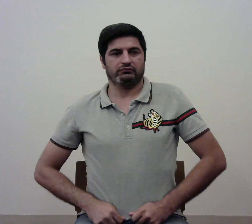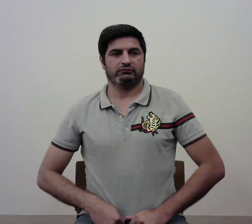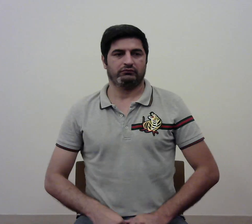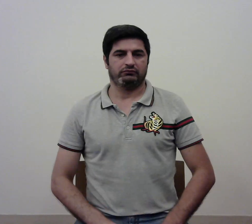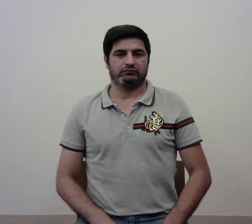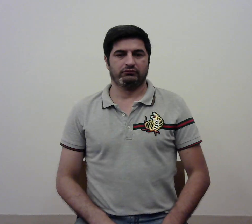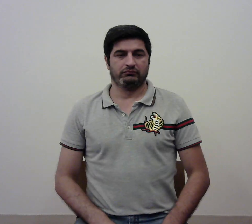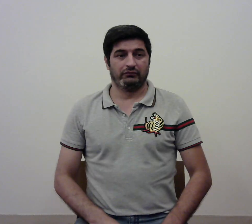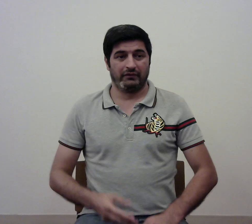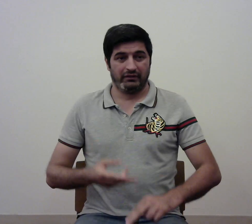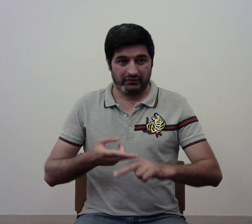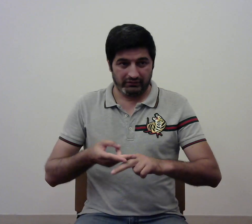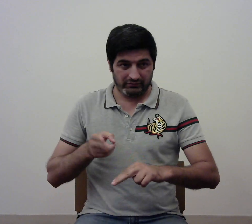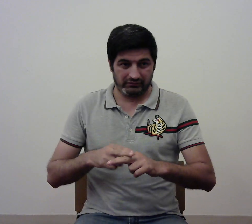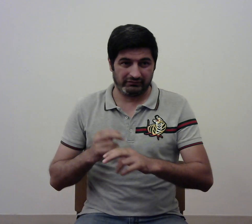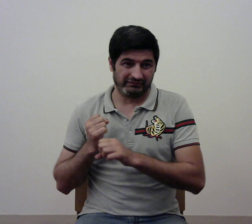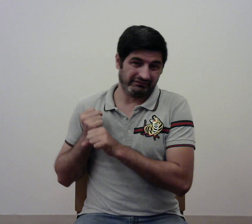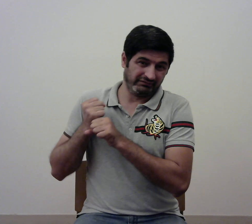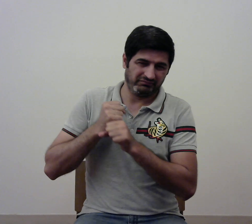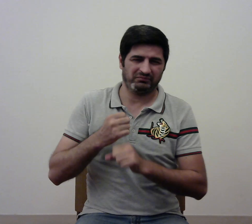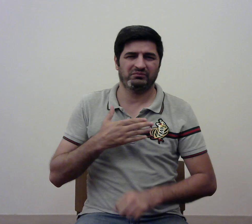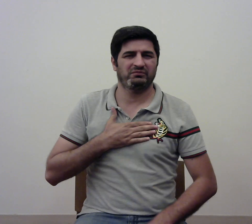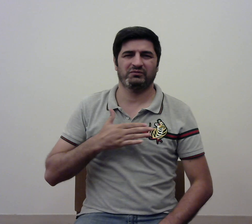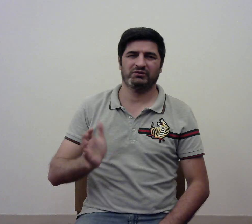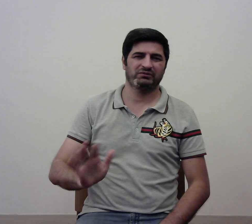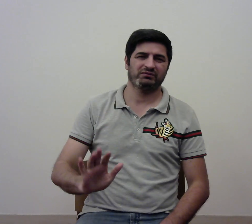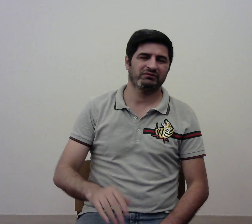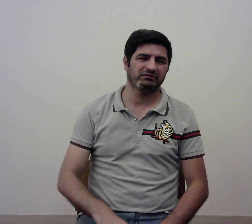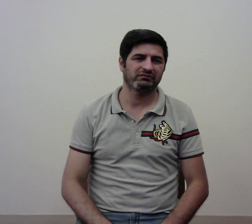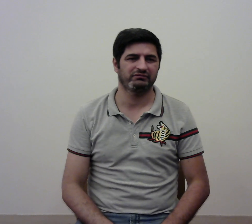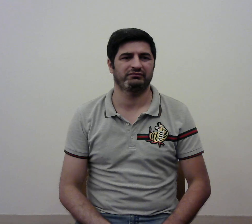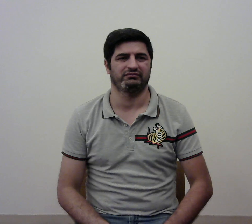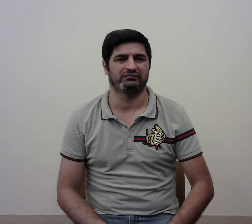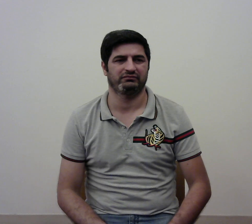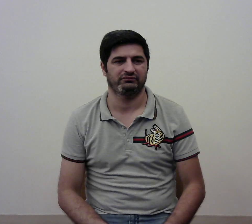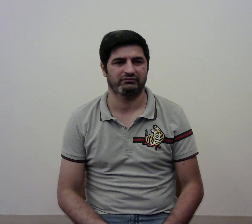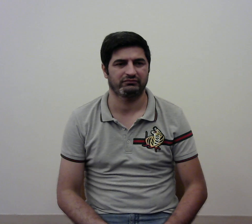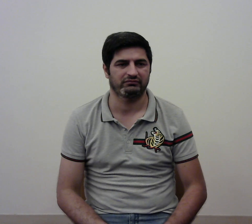Bu çanta mənim deyil